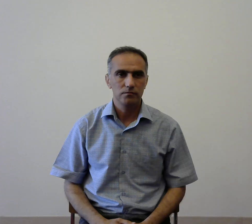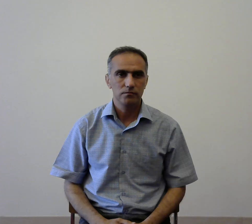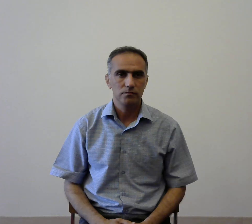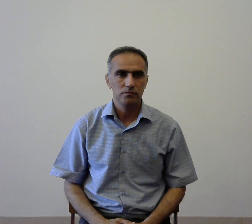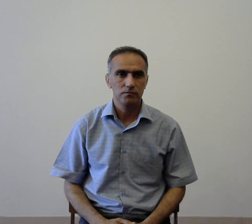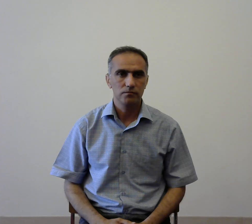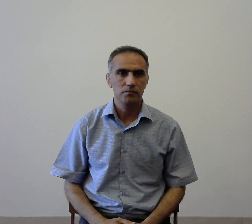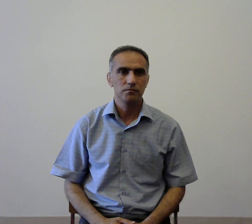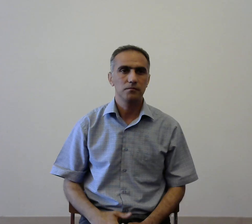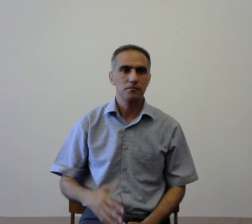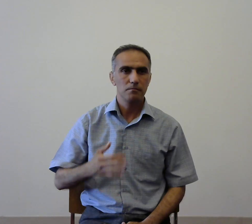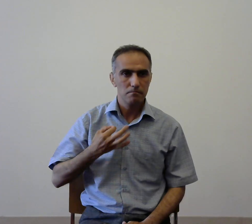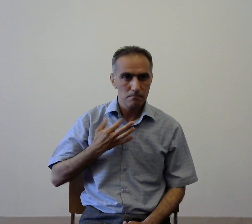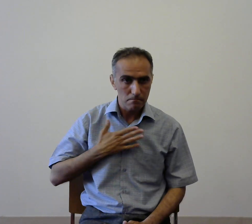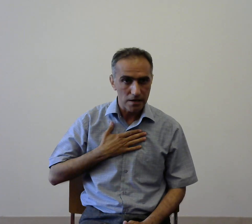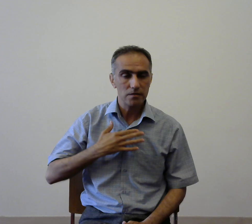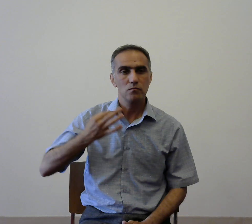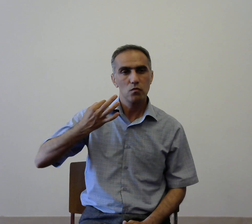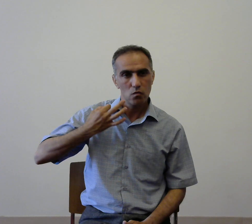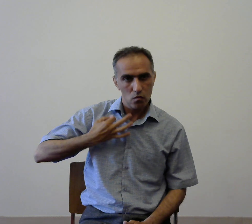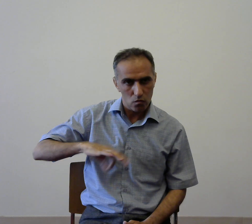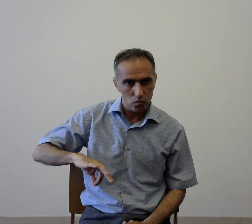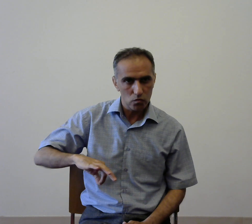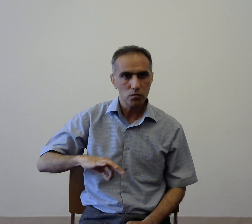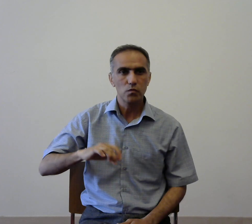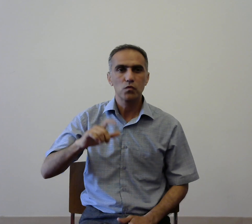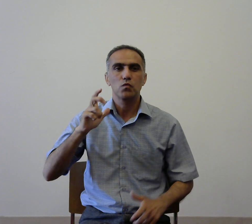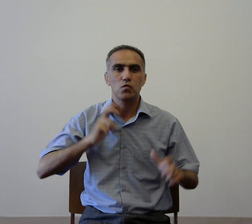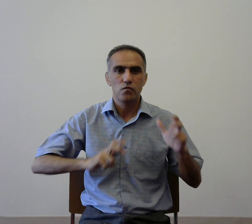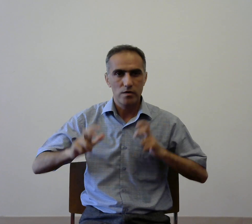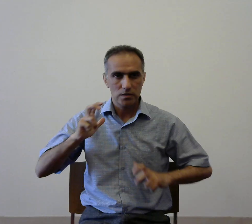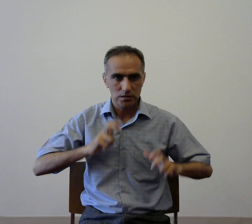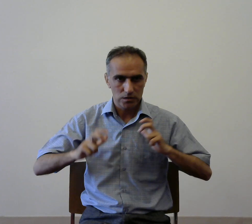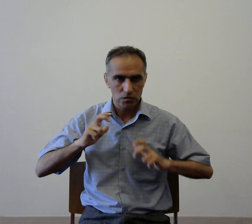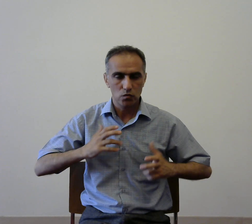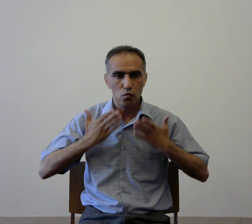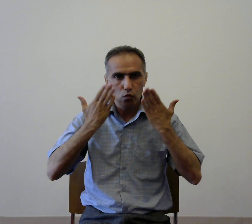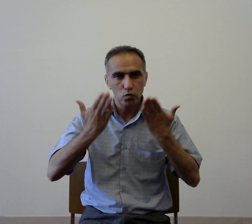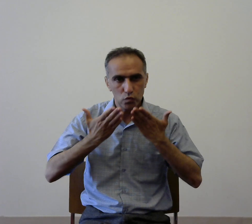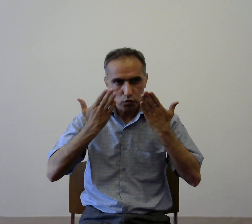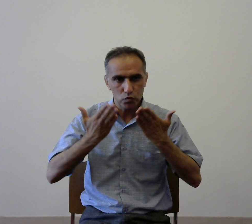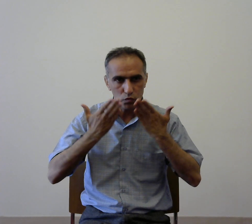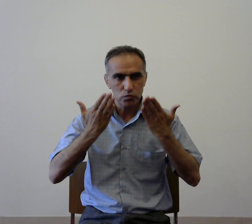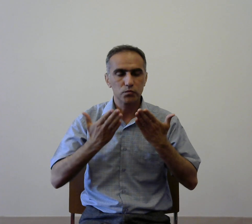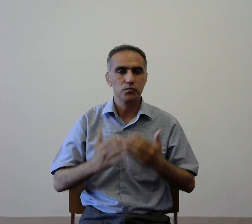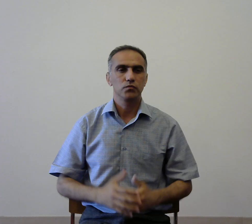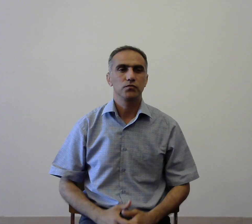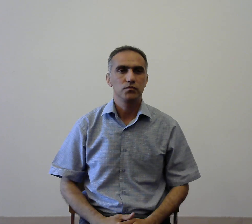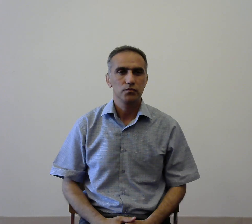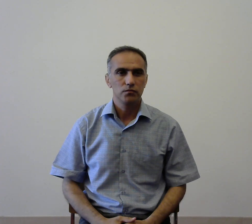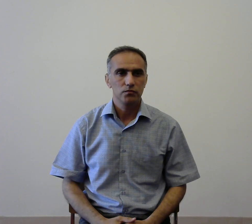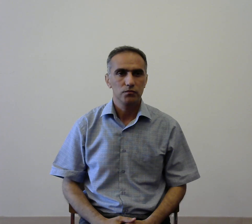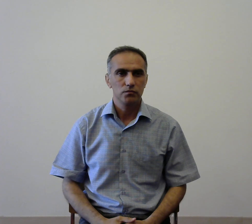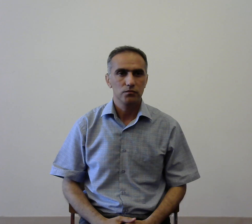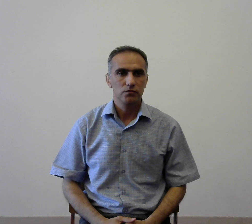Mənim oğlum universitetdə oxuyur